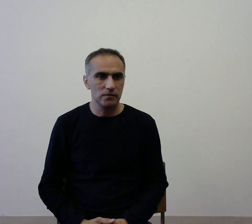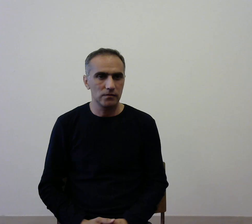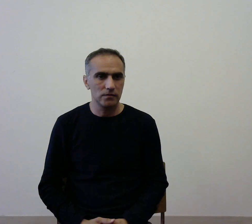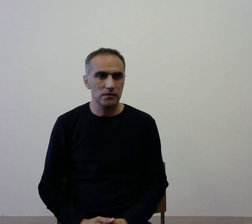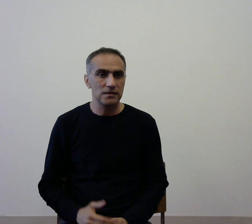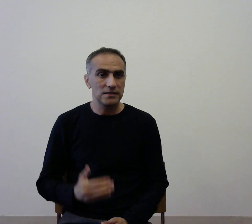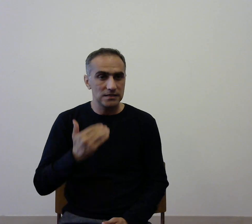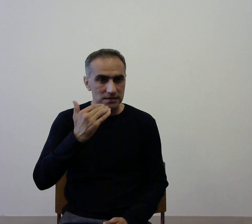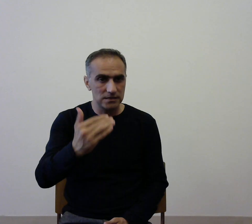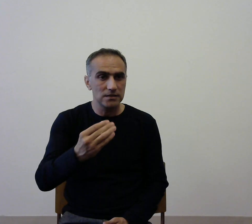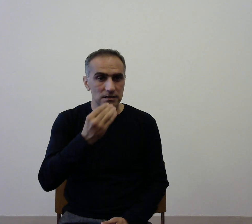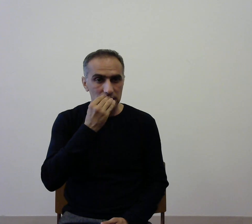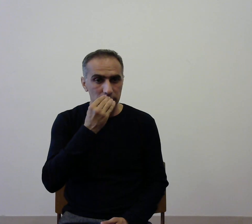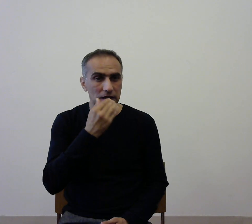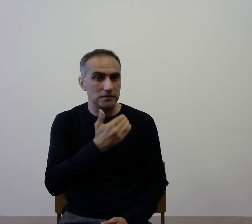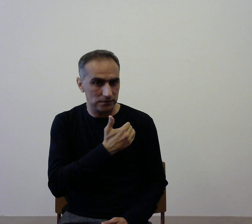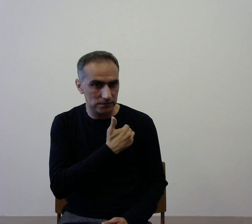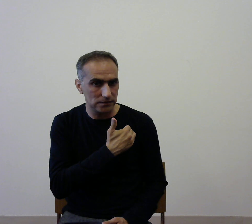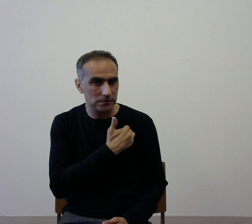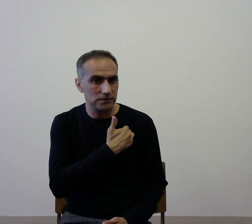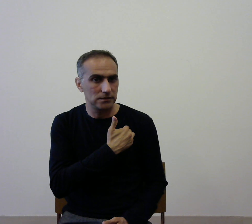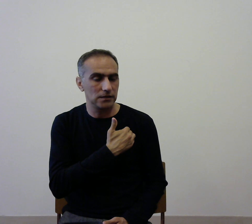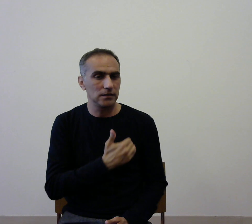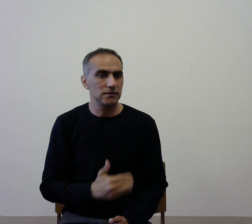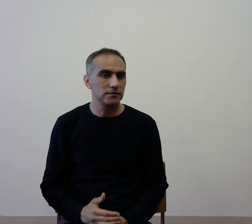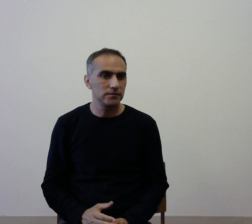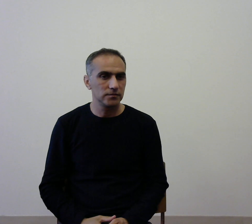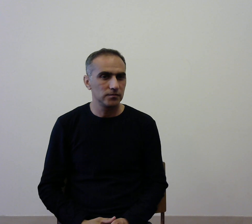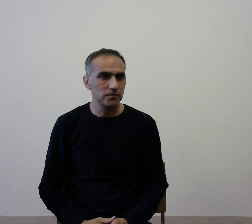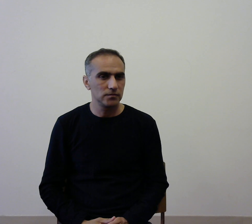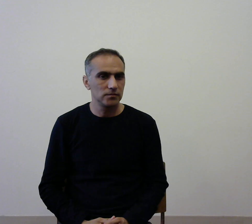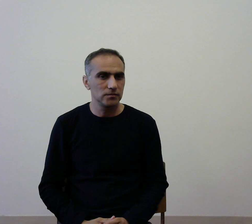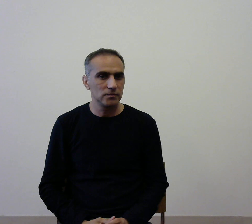Siz yemək istəyirsiniz?